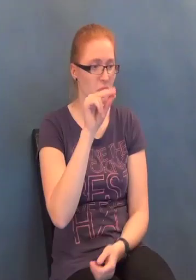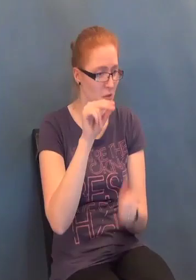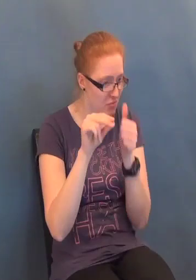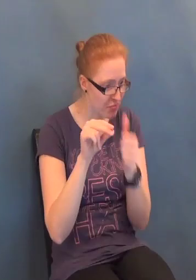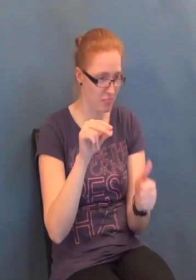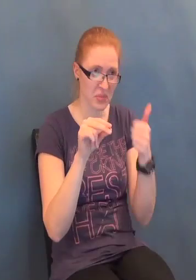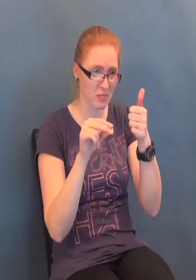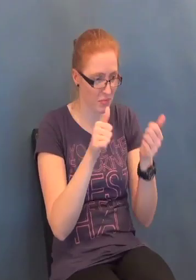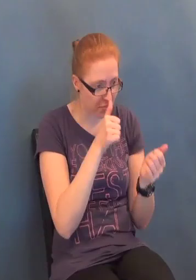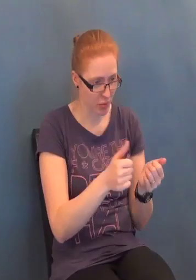Ja w poniedziałek nie mogę, pierwszego nie mogę.